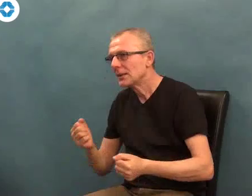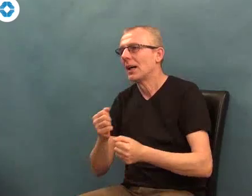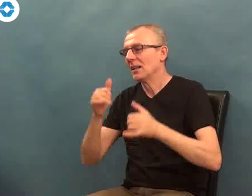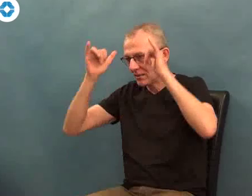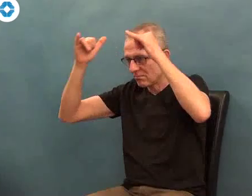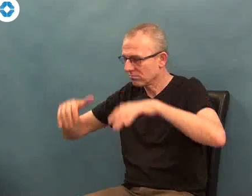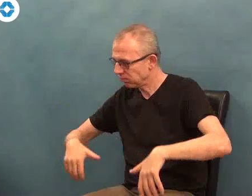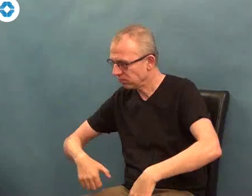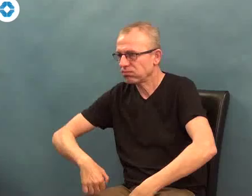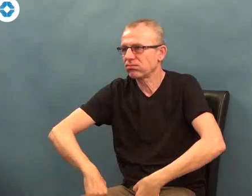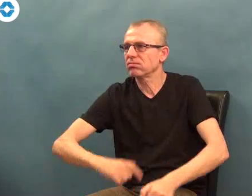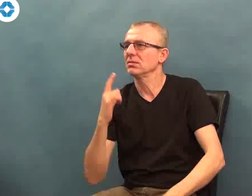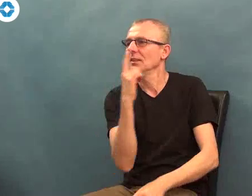Jeleń spojrzał na nich i odszedł.